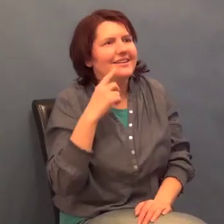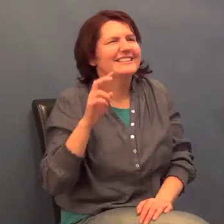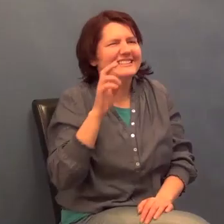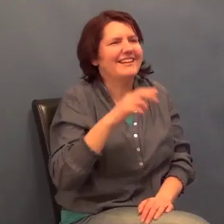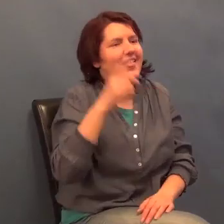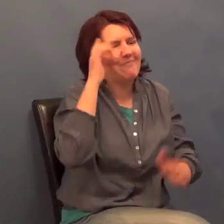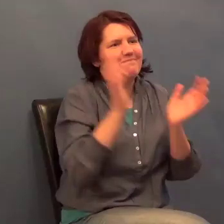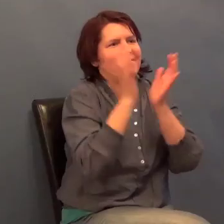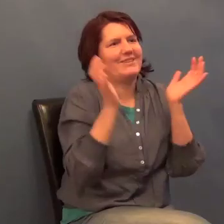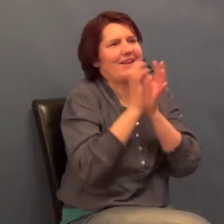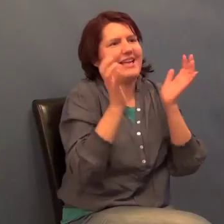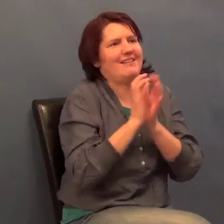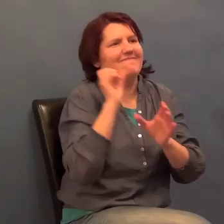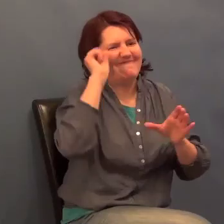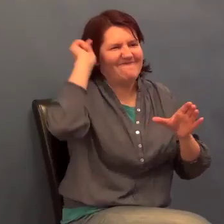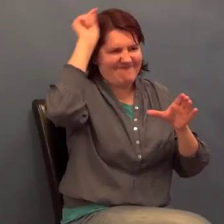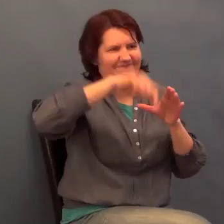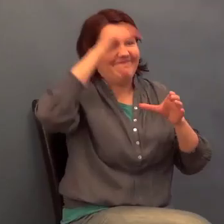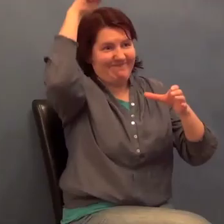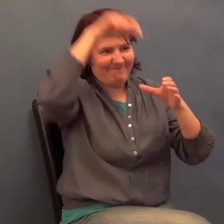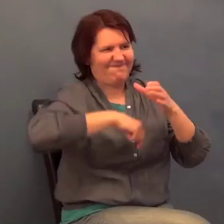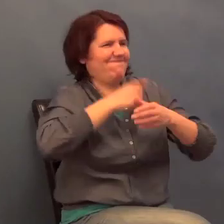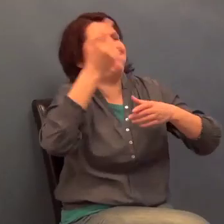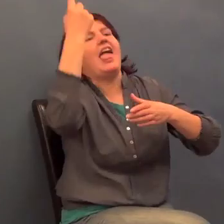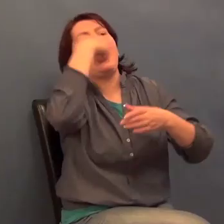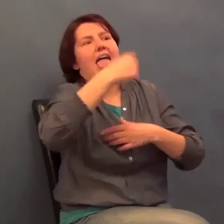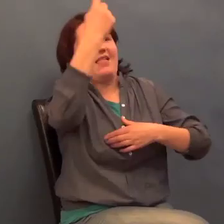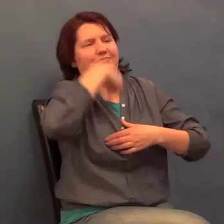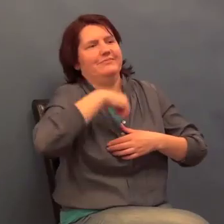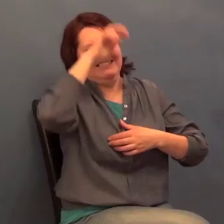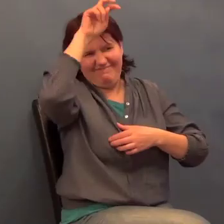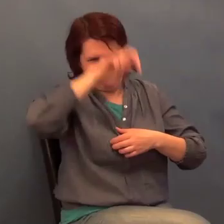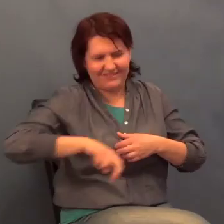Ptak wpada na pomysł i wrzuca do rynny kulę.